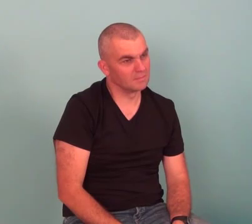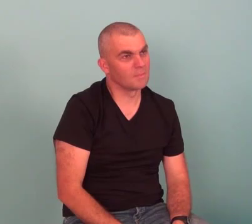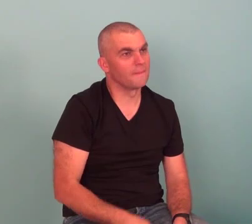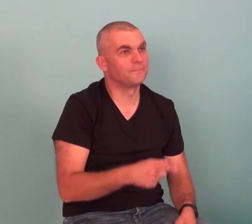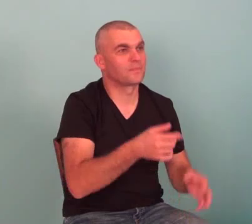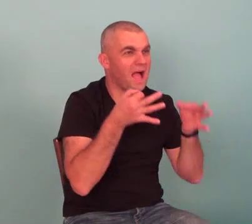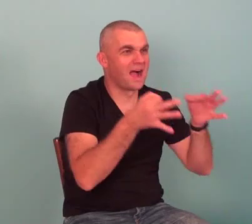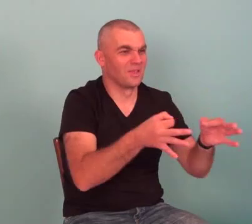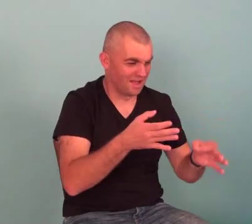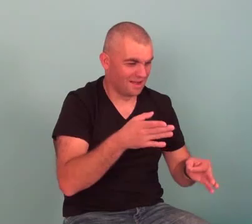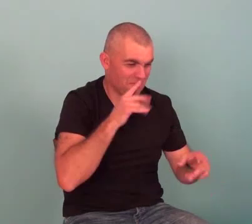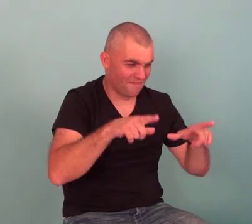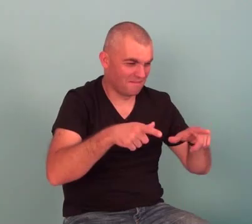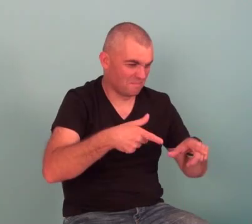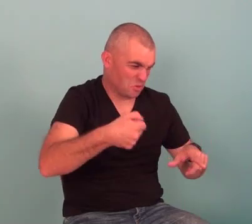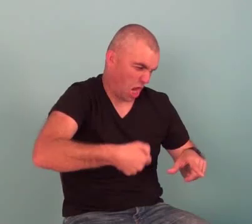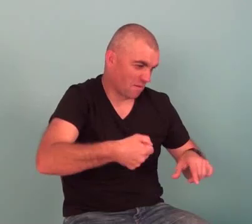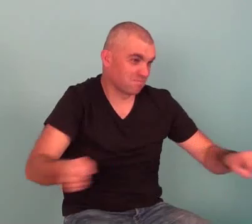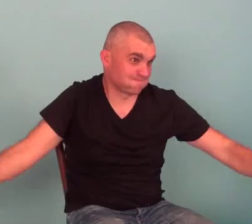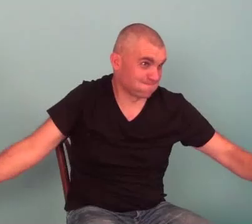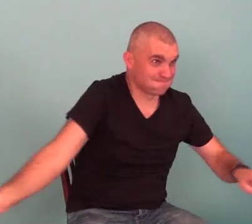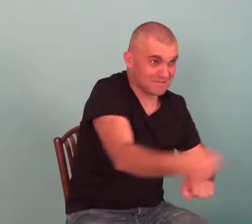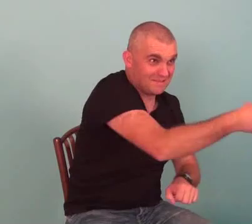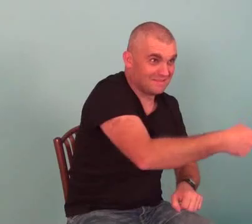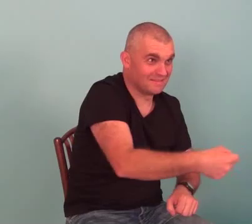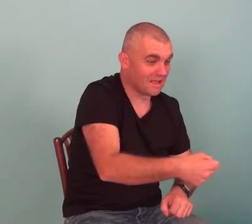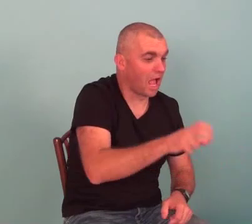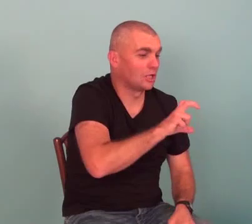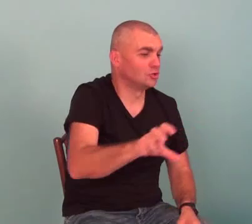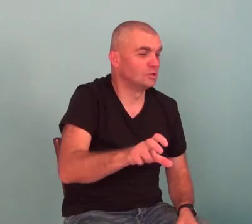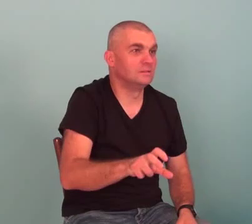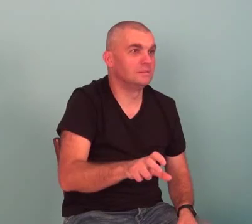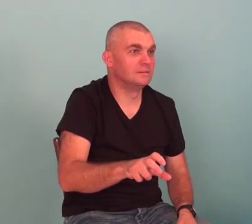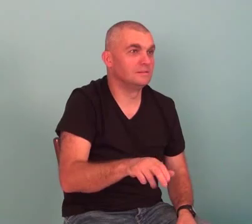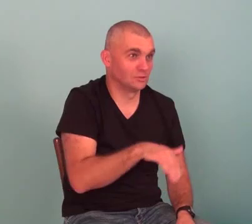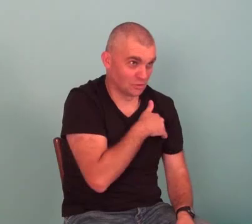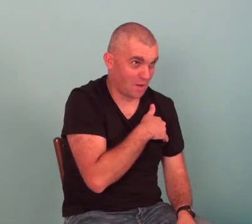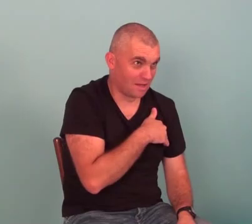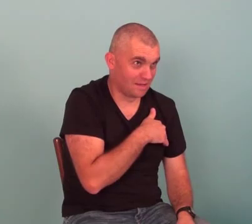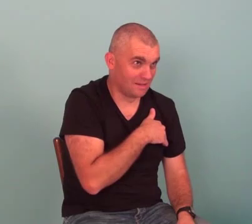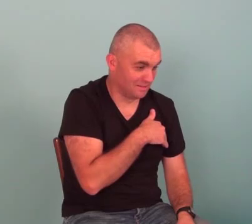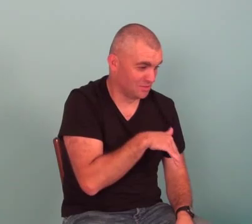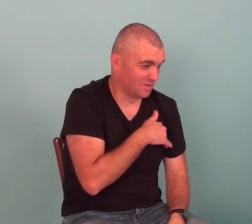Ktoś uderza torbą w jadący samochód czy... teren szkoły?